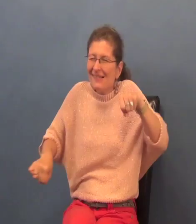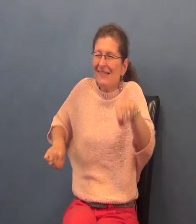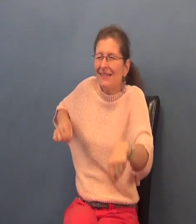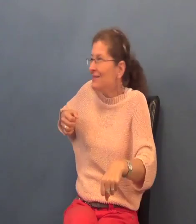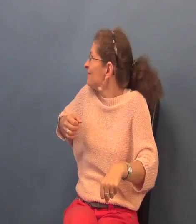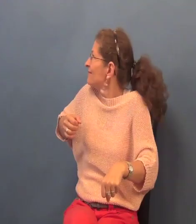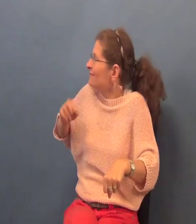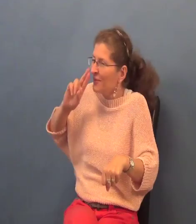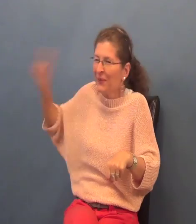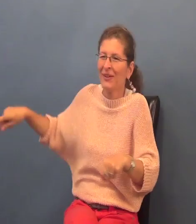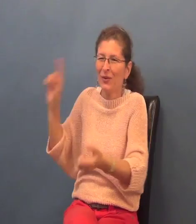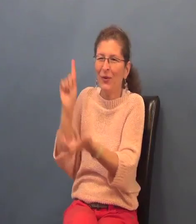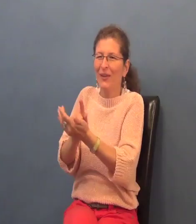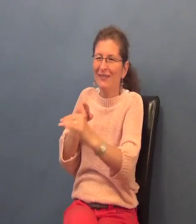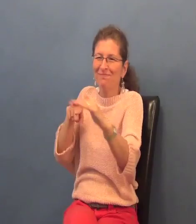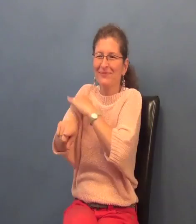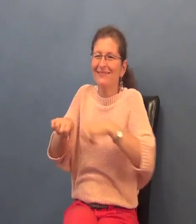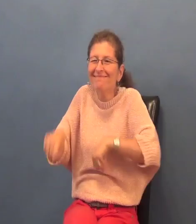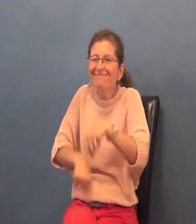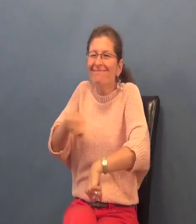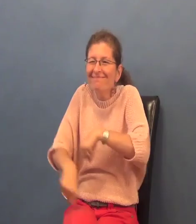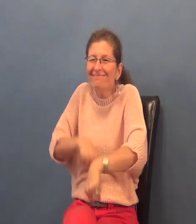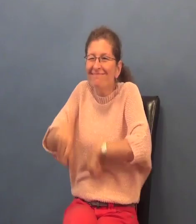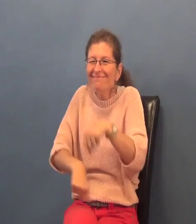Jadąc na rowerze, spogląda za siebie. Udaje mu się uciec.